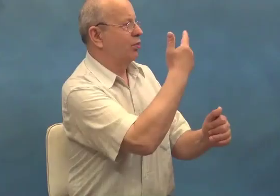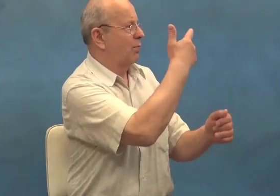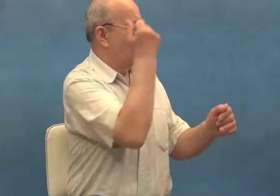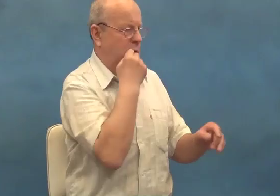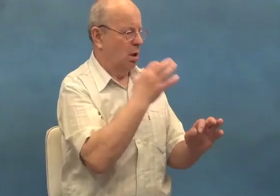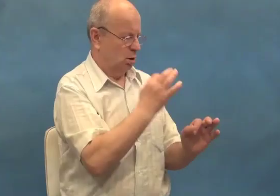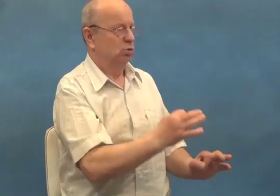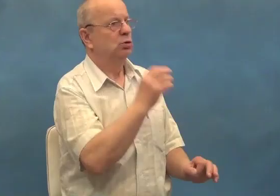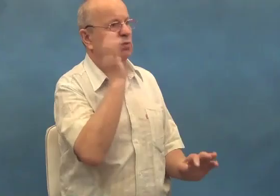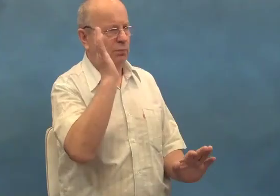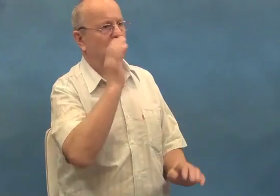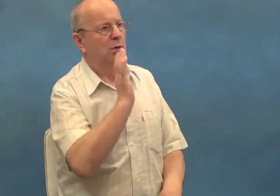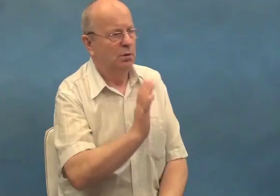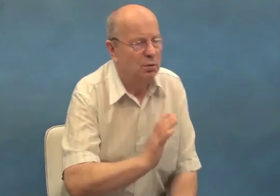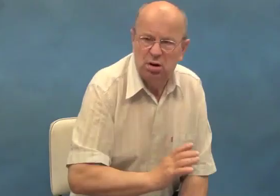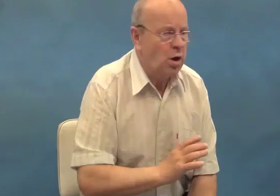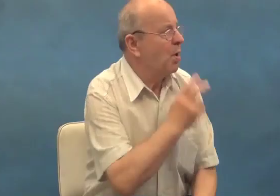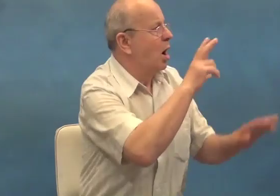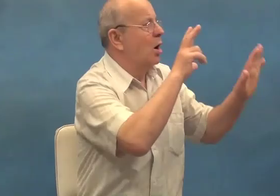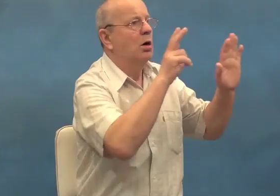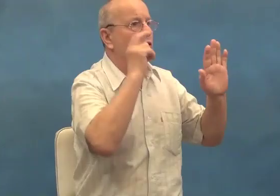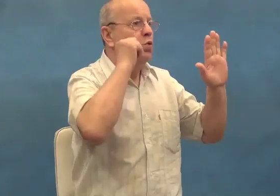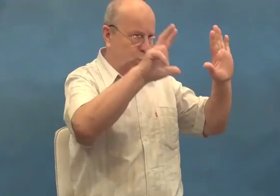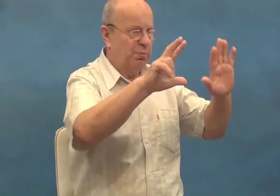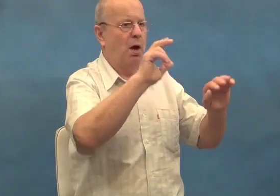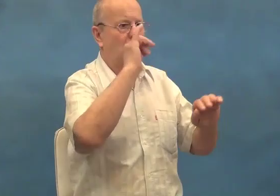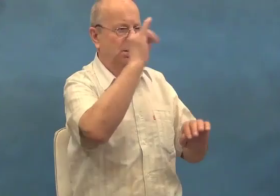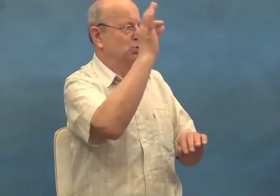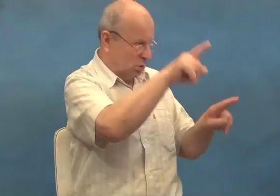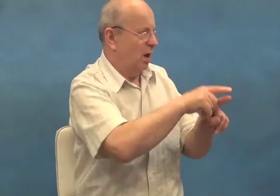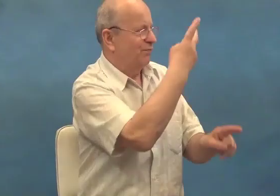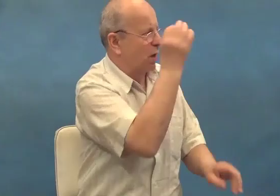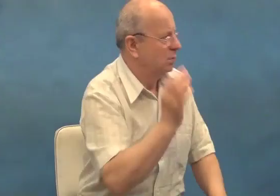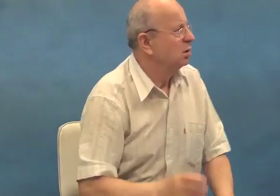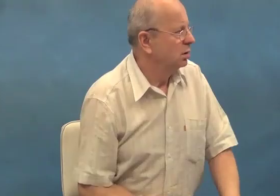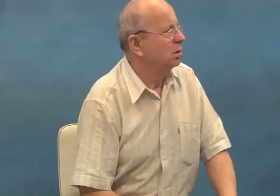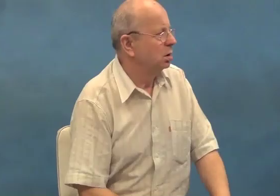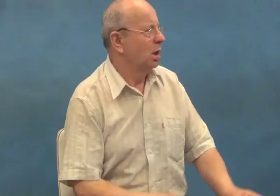Jeden i dwa dni, czyli jutro od ósmej rano i w środę, czyli dwa dni, jest dobrze.